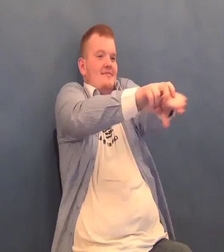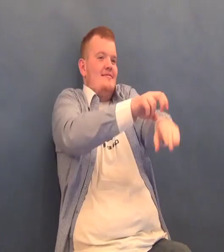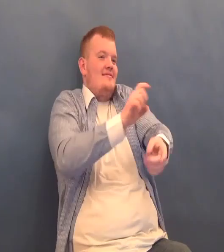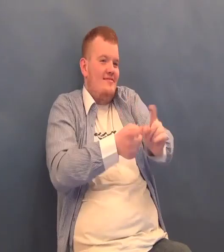Szybko.